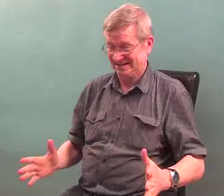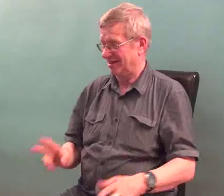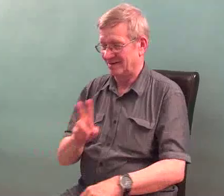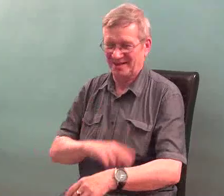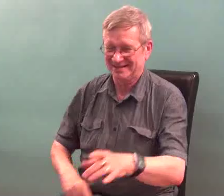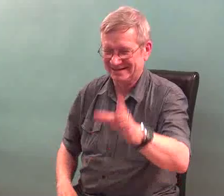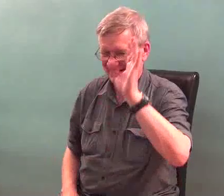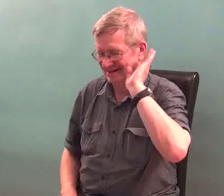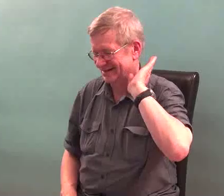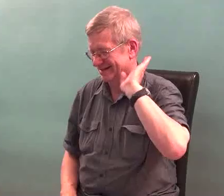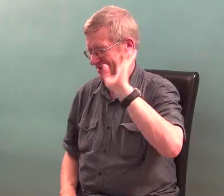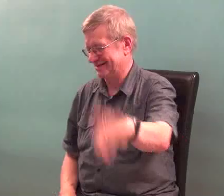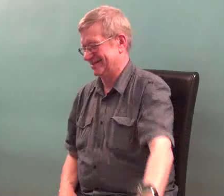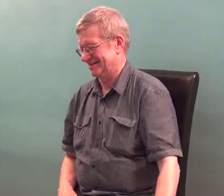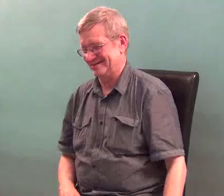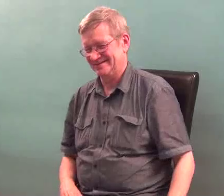Policjant odpuszcza mu.